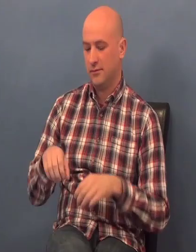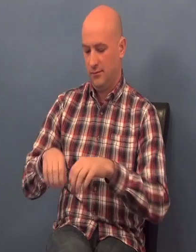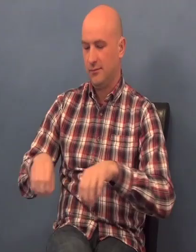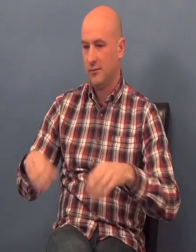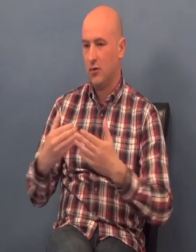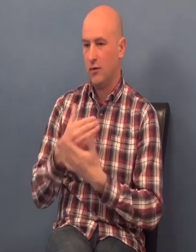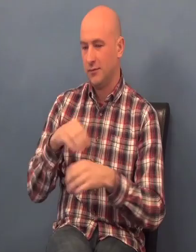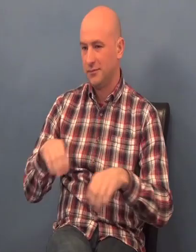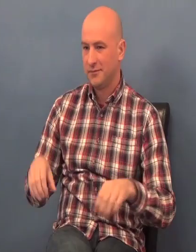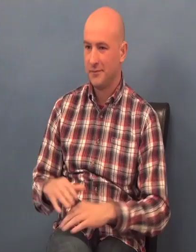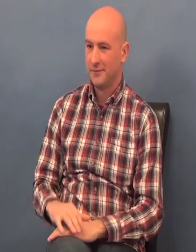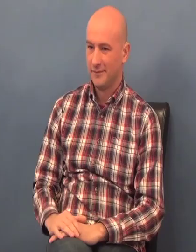Jest nowość - to jest...